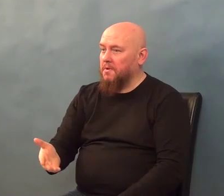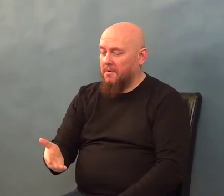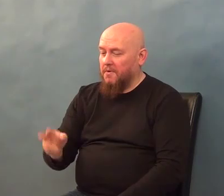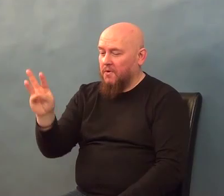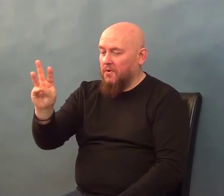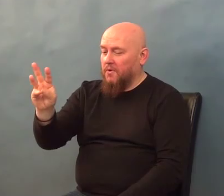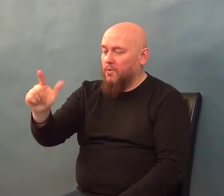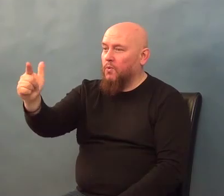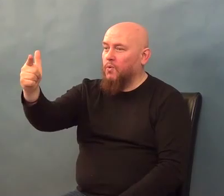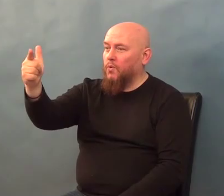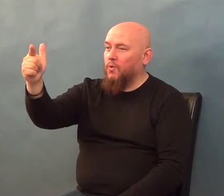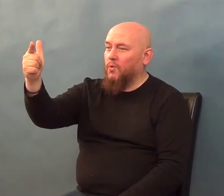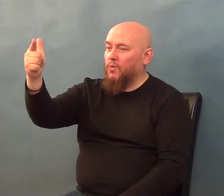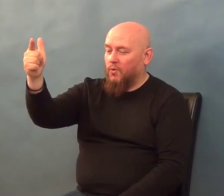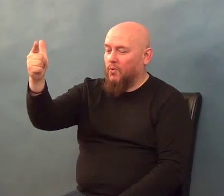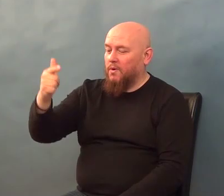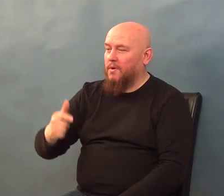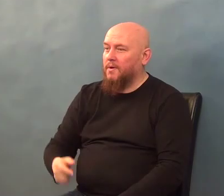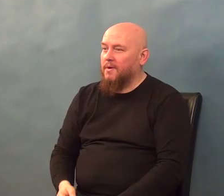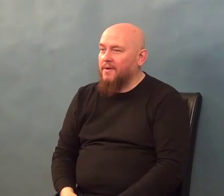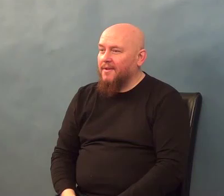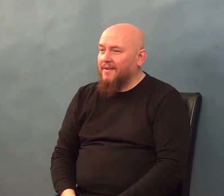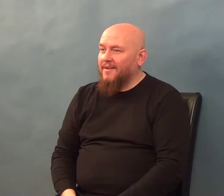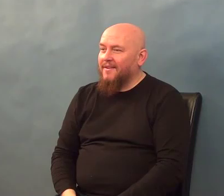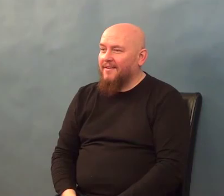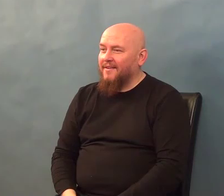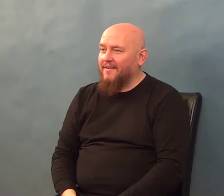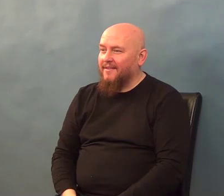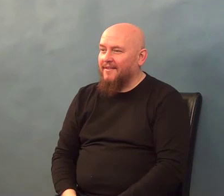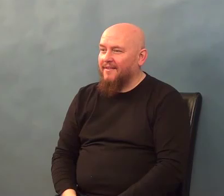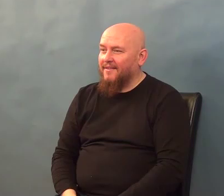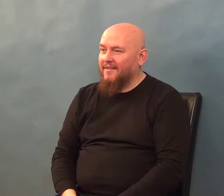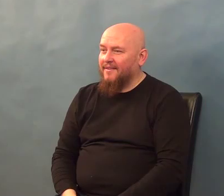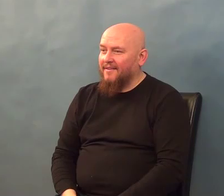Spotkajmy się we wtorek, drugiego.